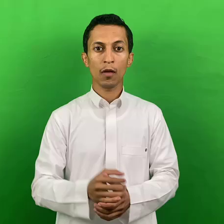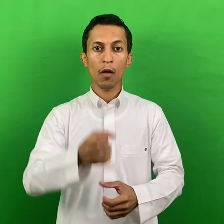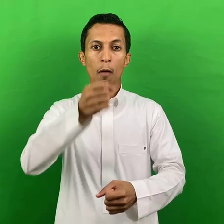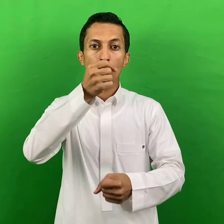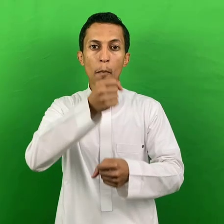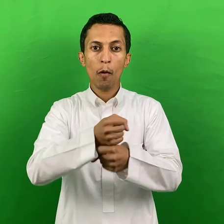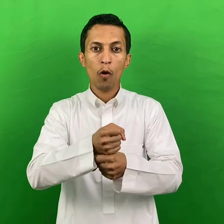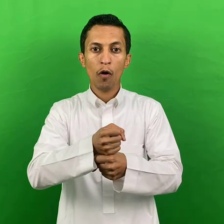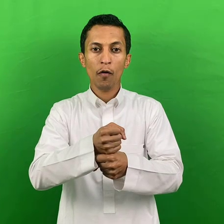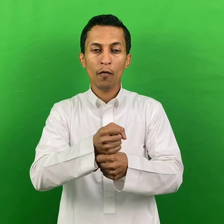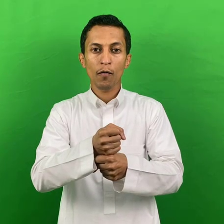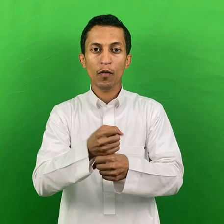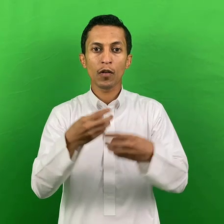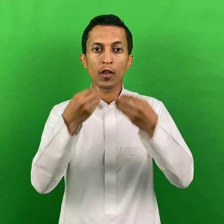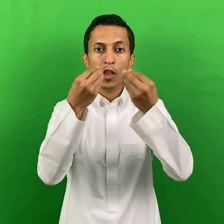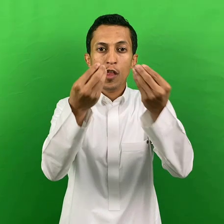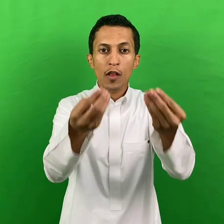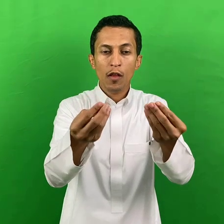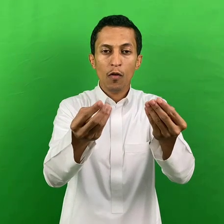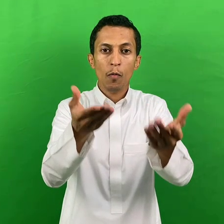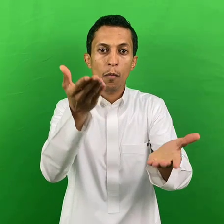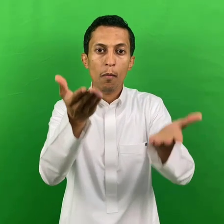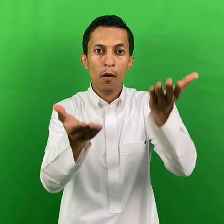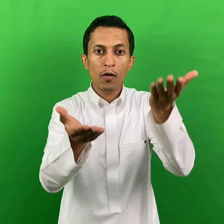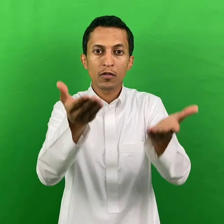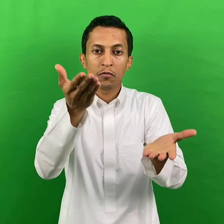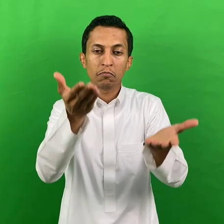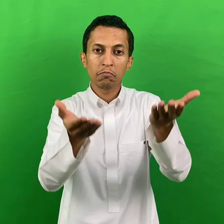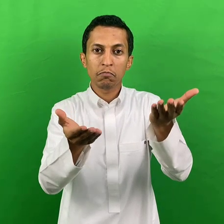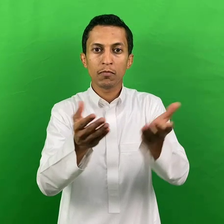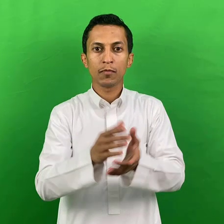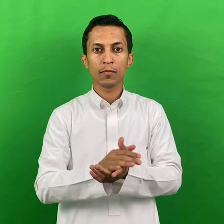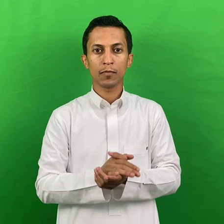موقف توفية الموازين